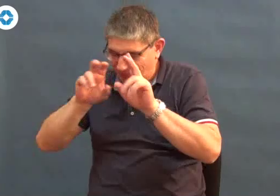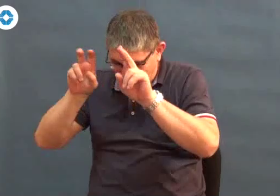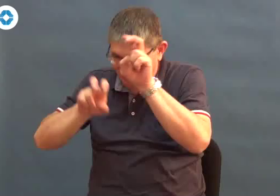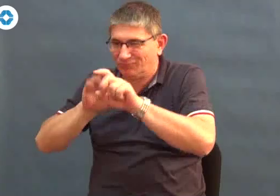Już.